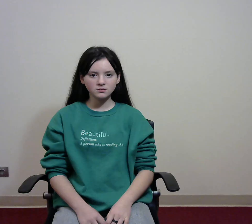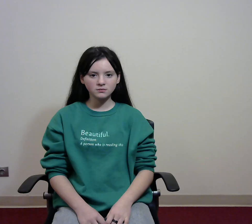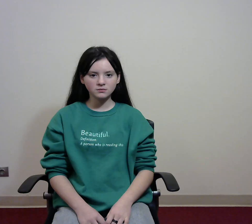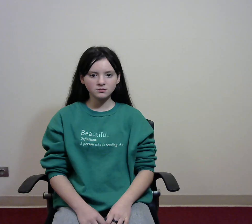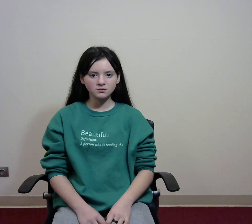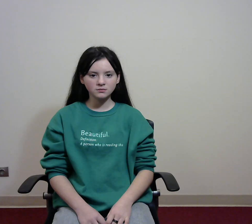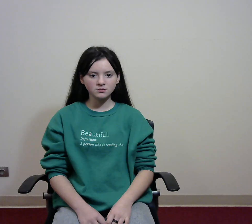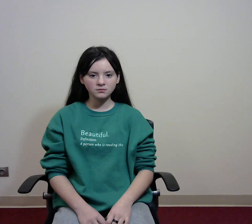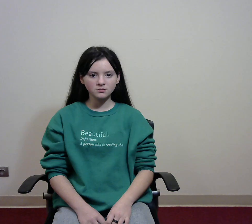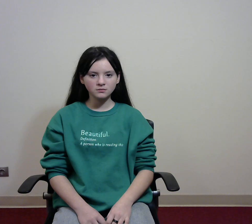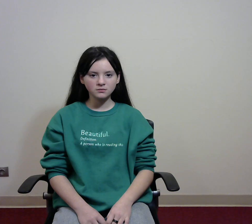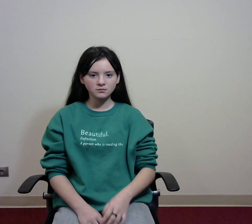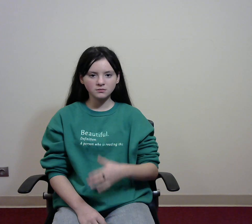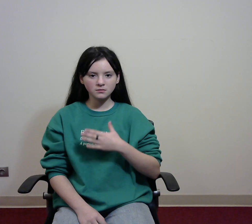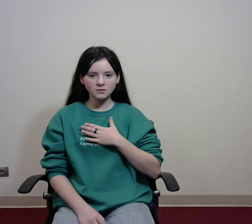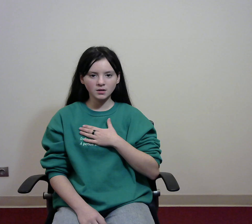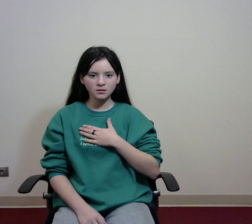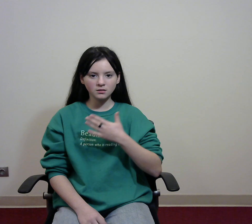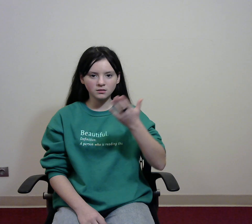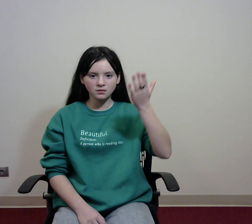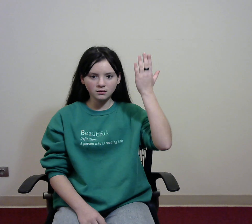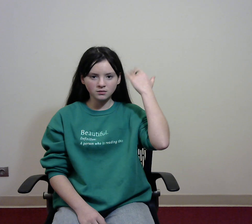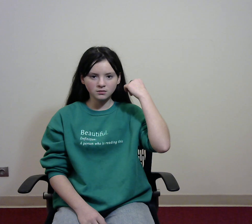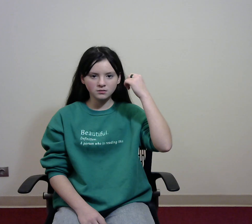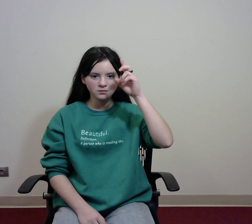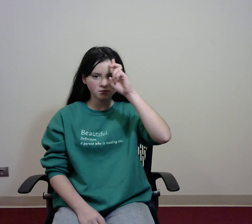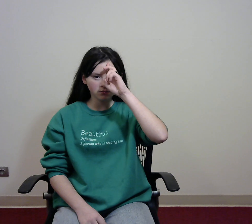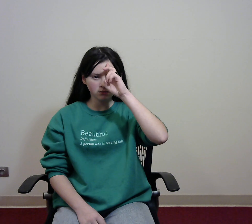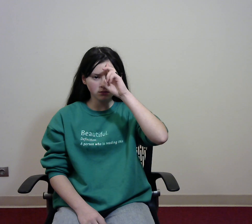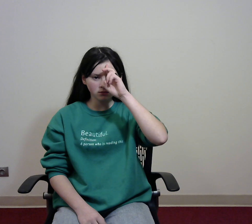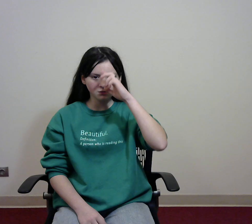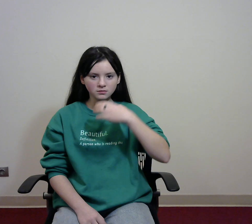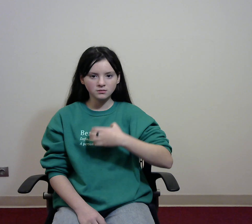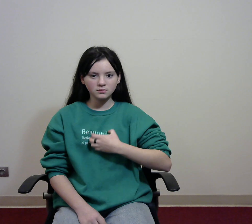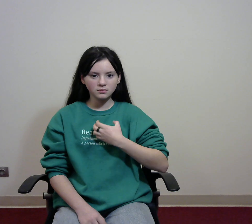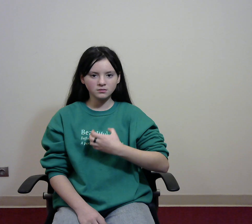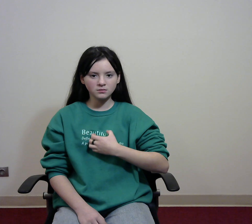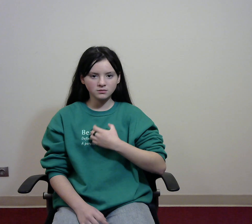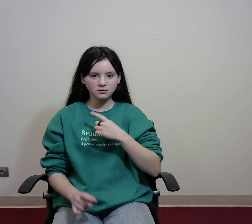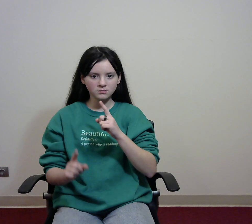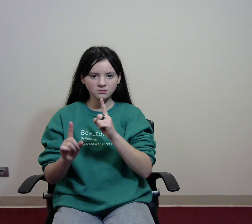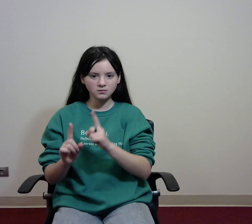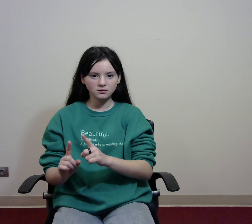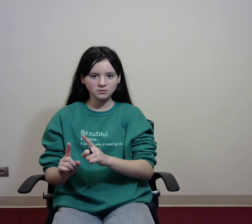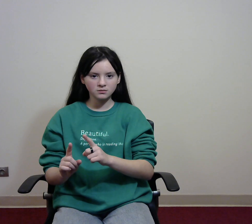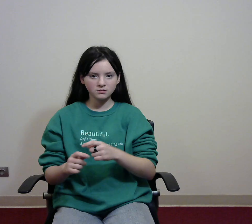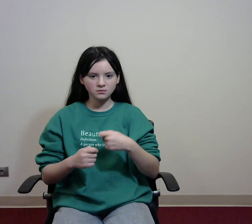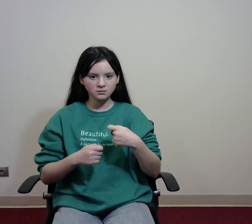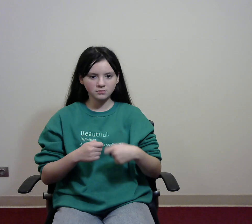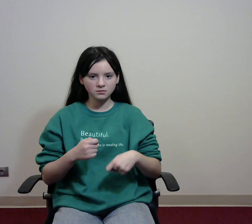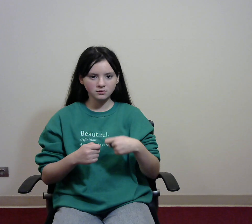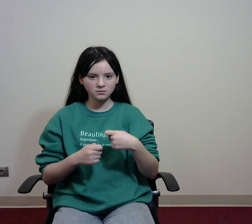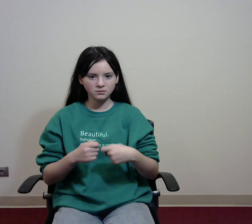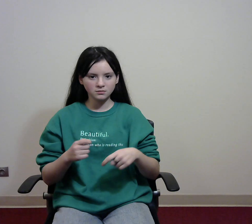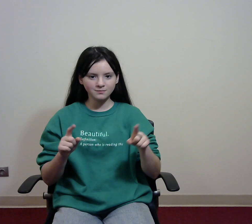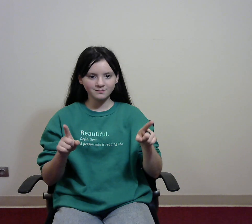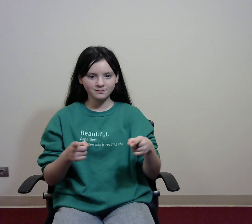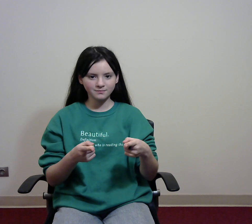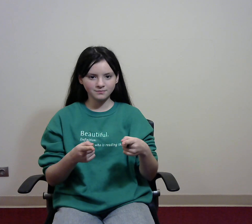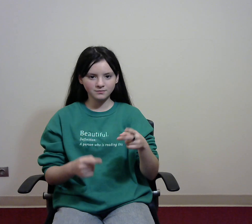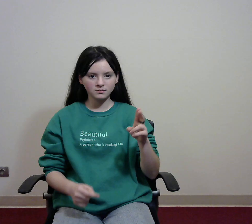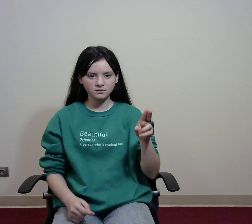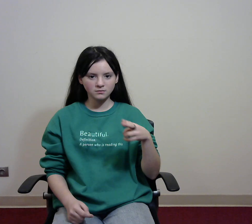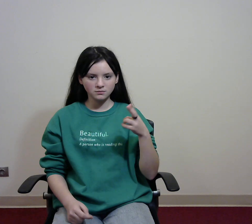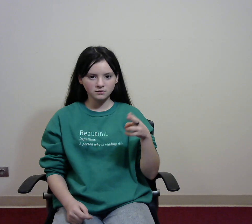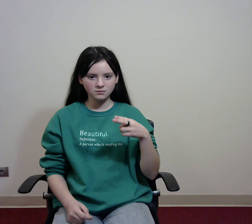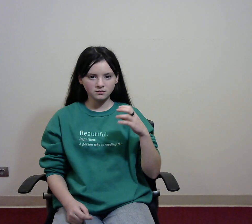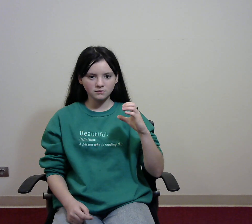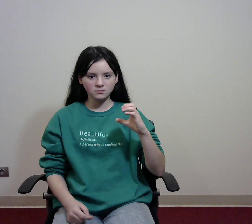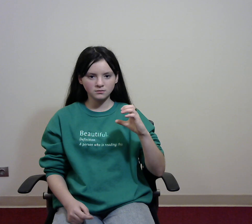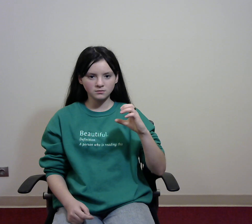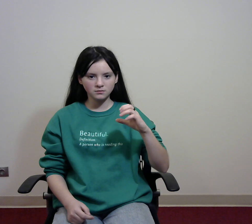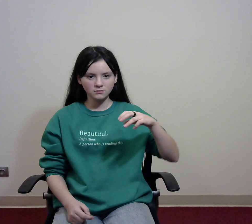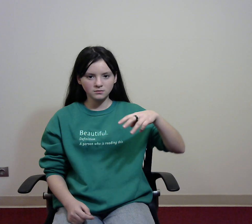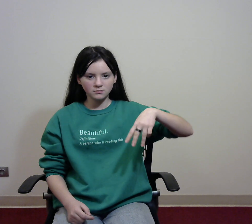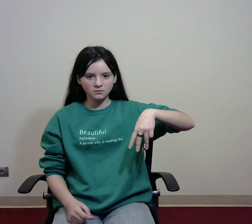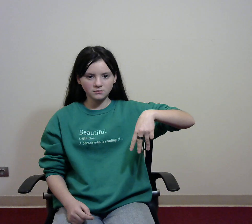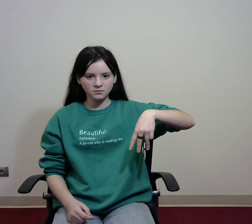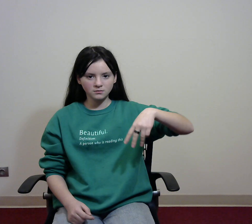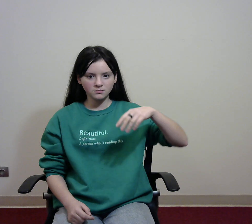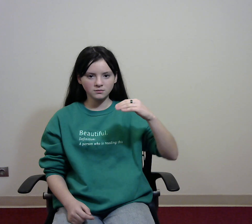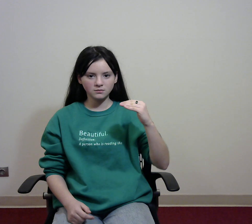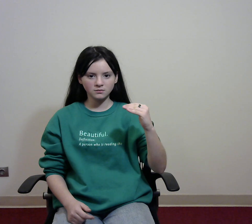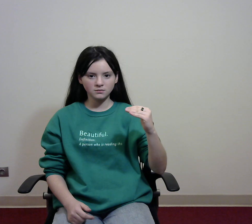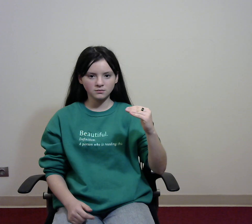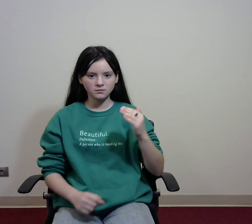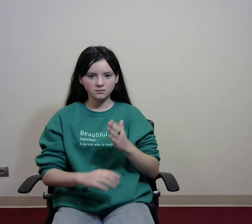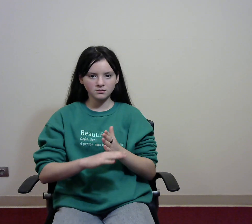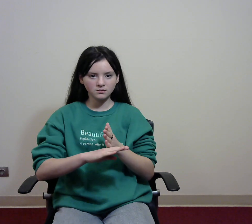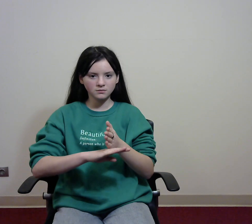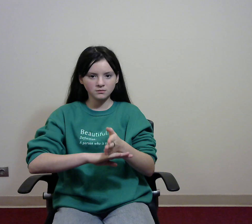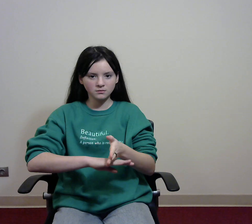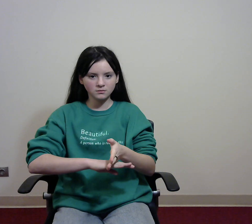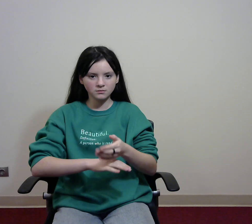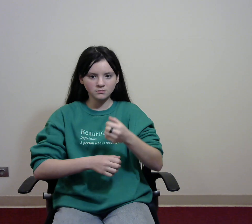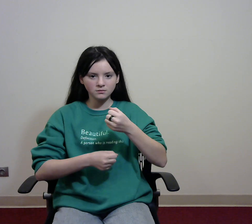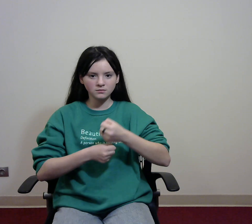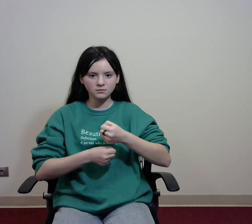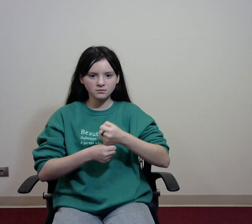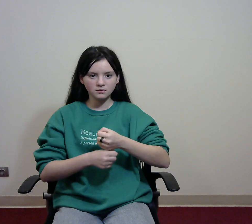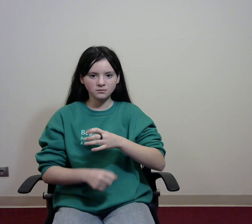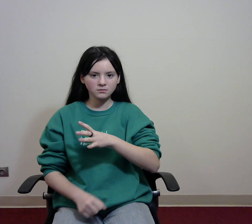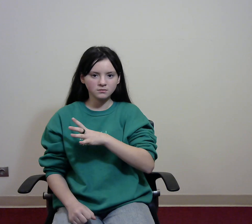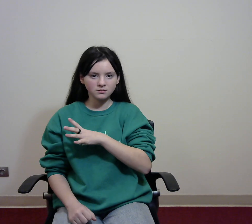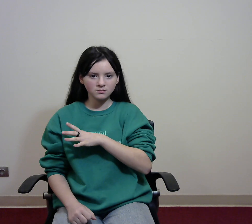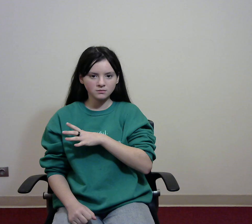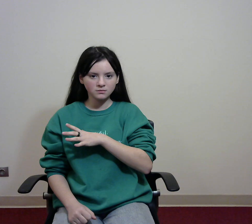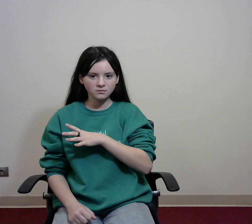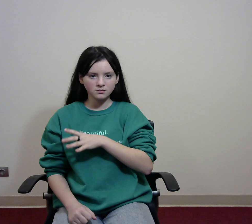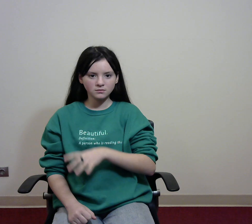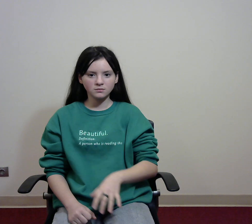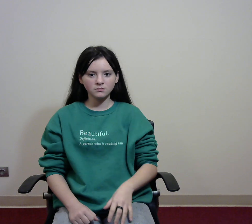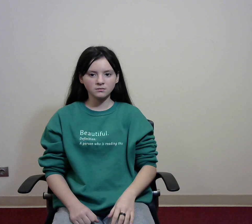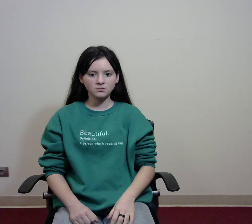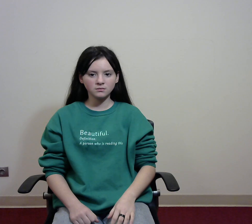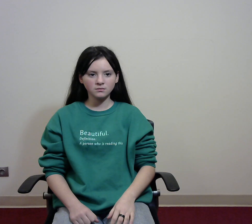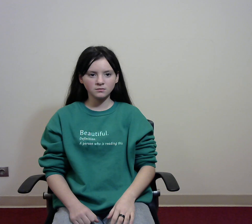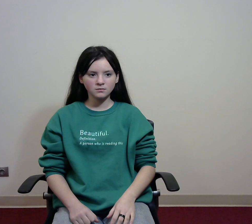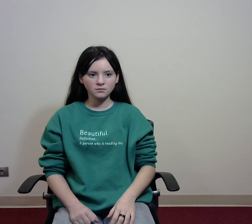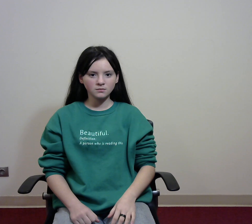Mən əvvəl Dövlət Sosial Müdafiə Fonduna (DSMF) müraciət etmişəm